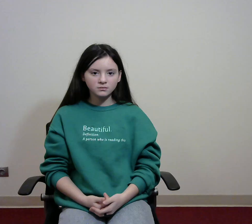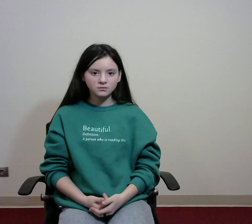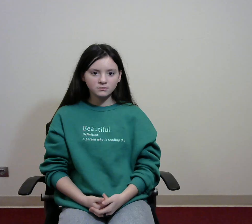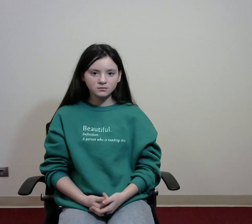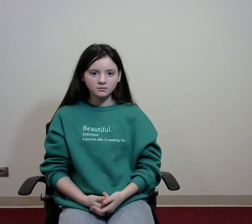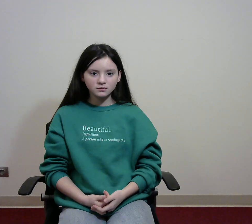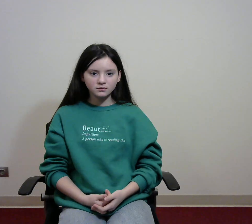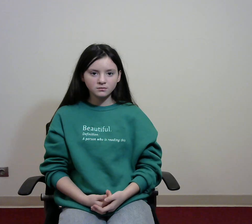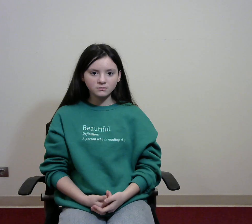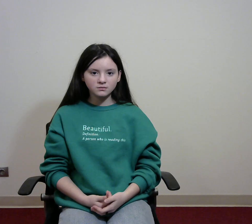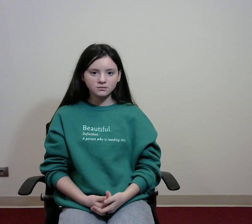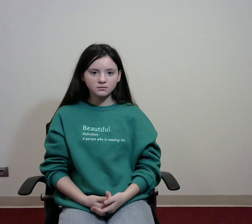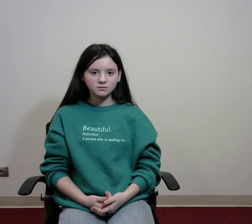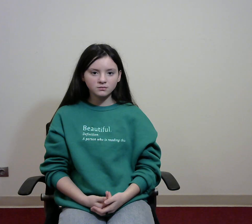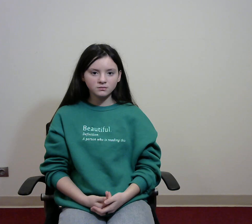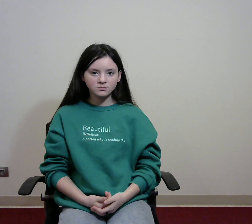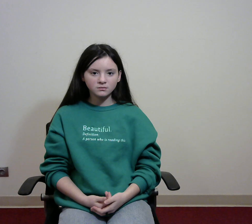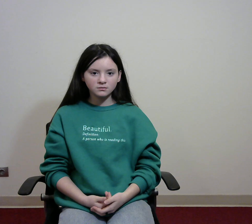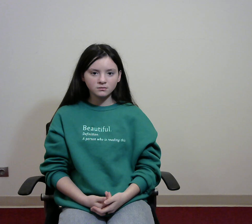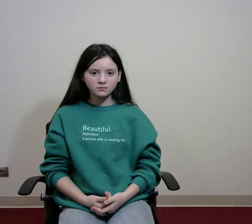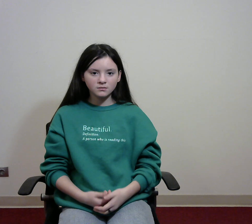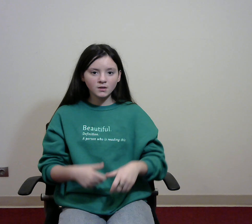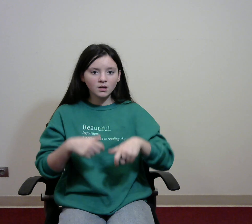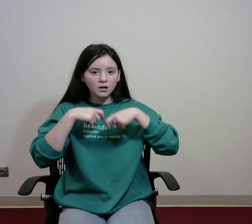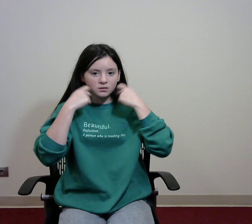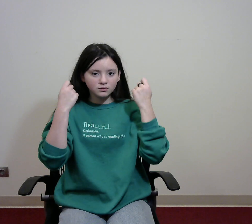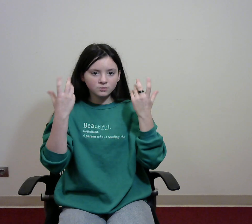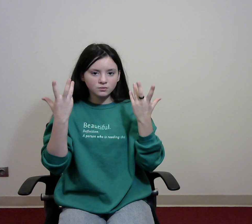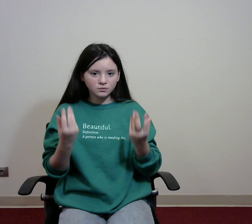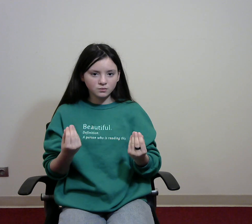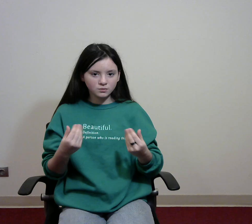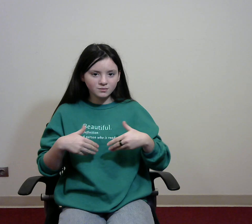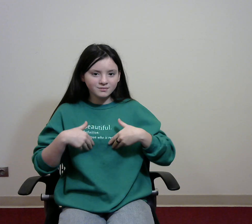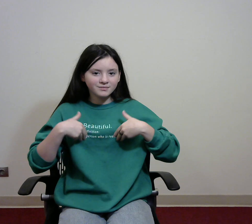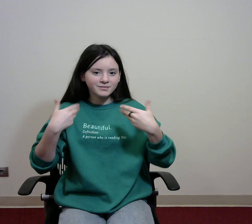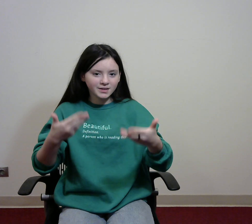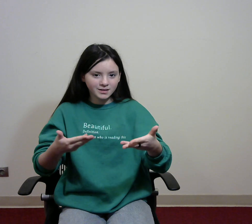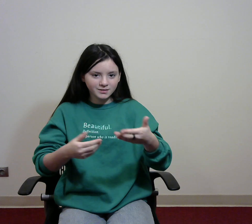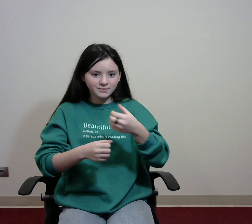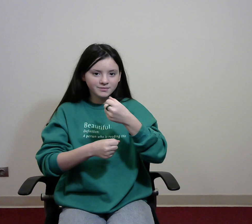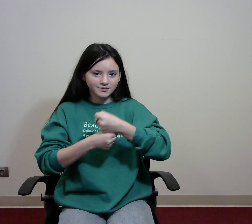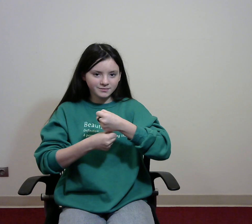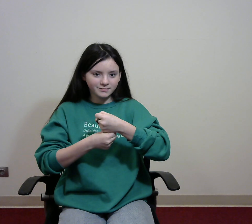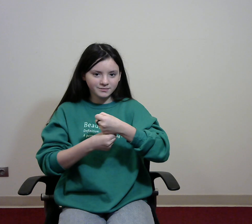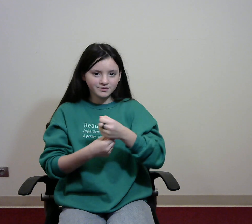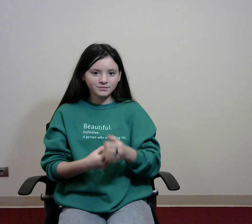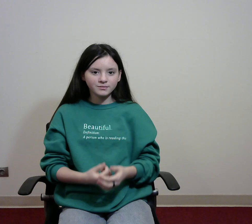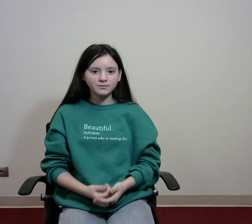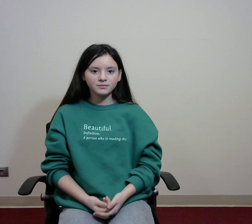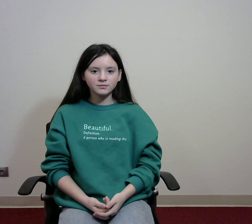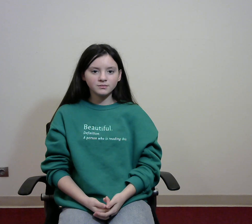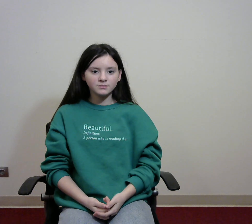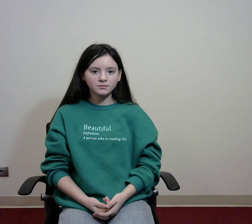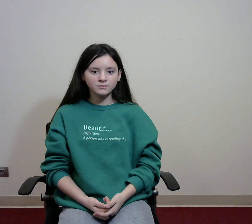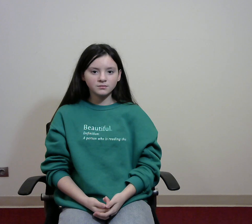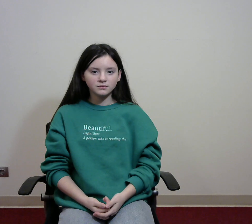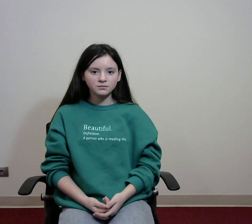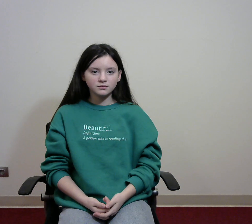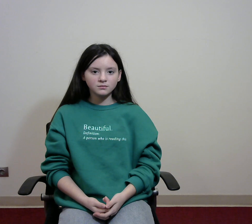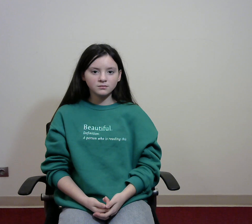Ad gününü təbrik edirəm